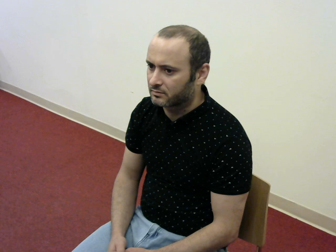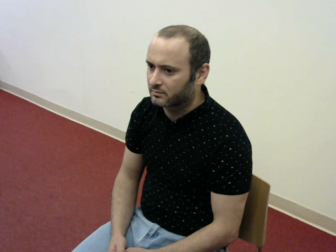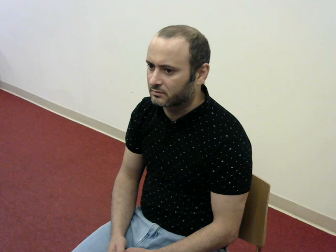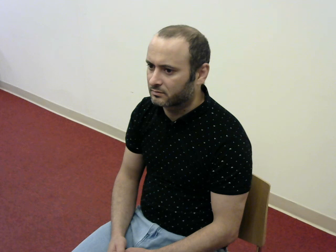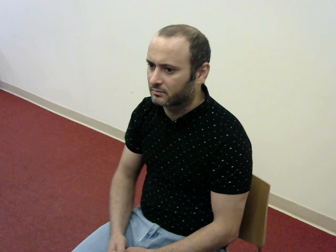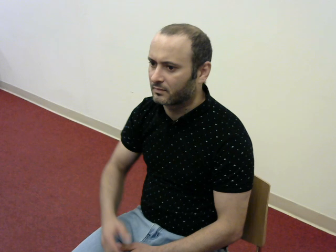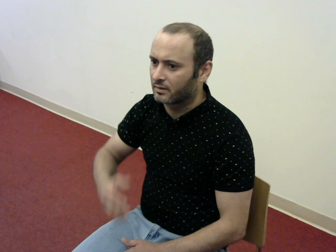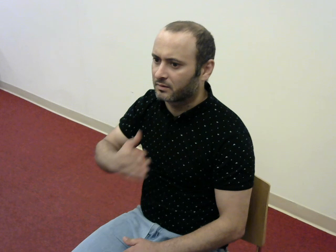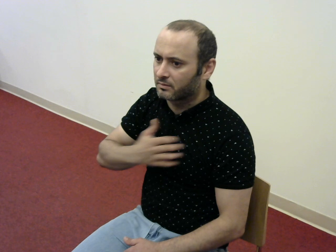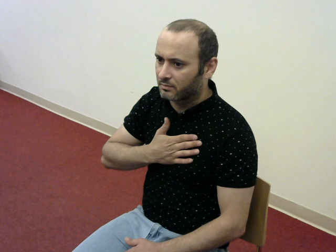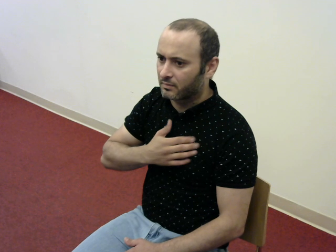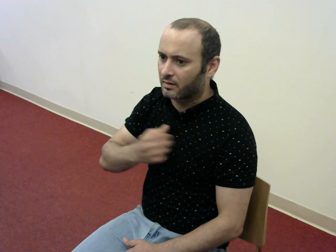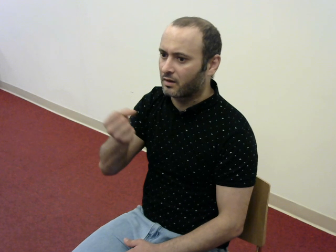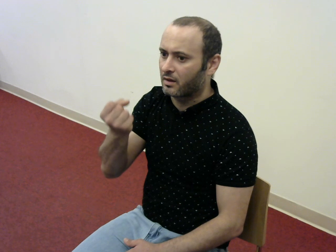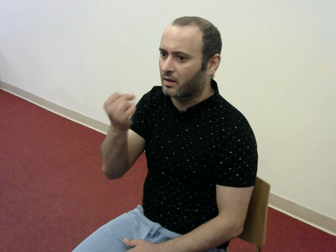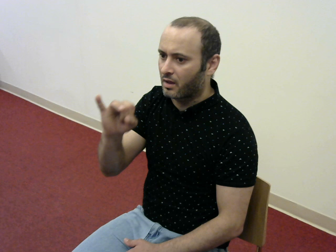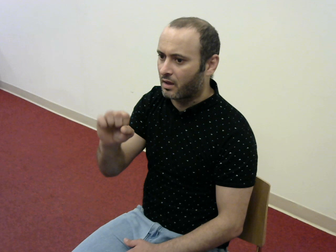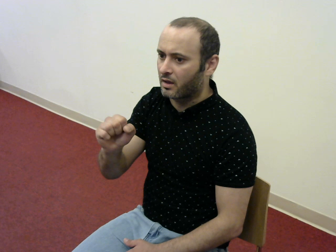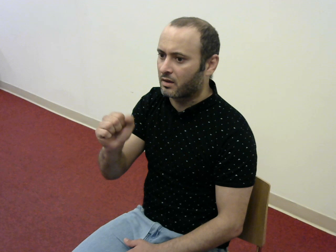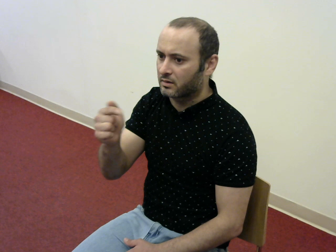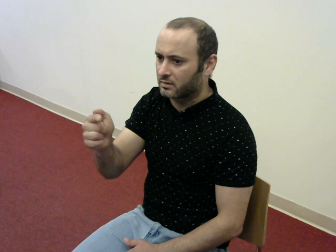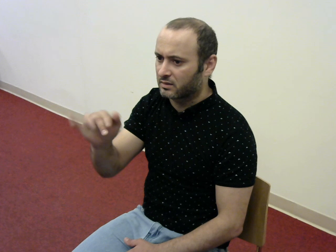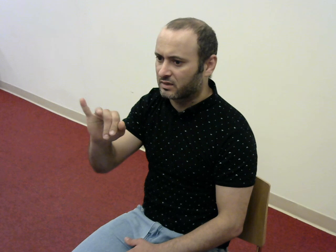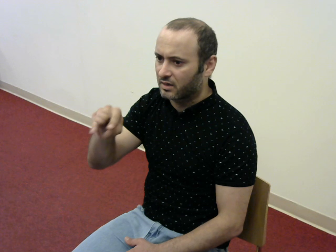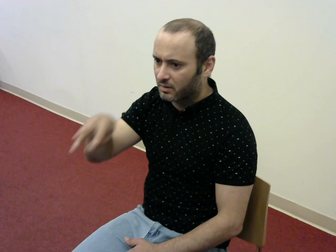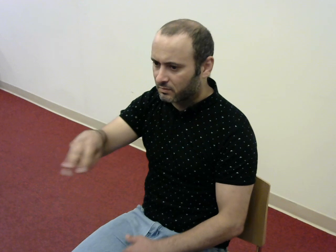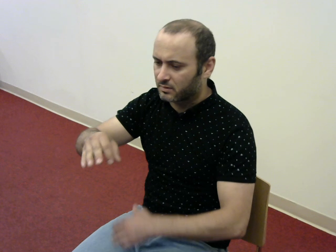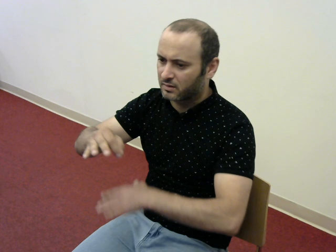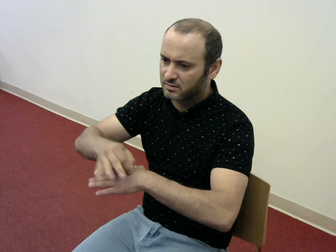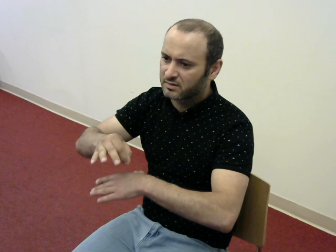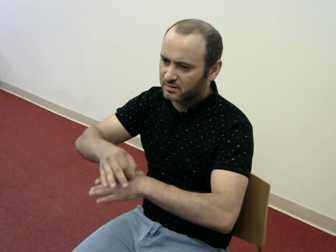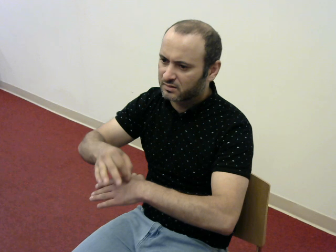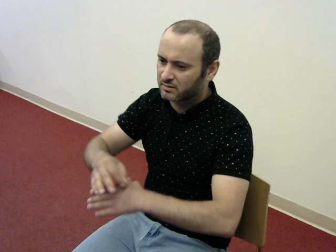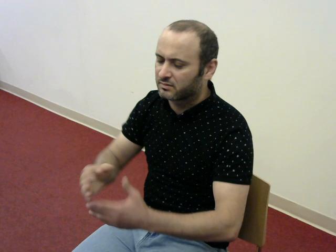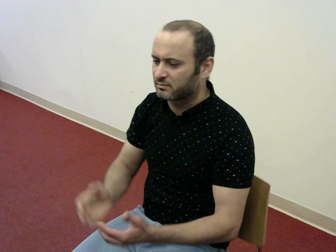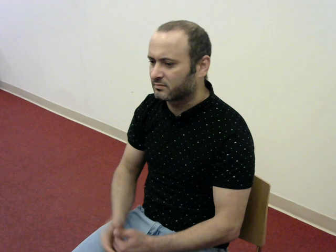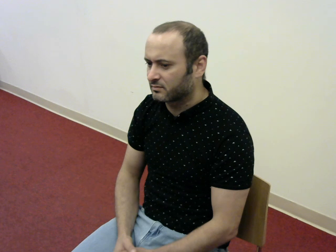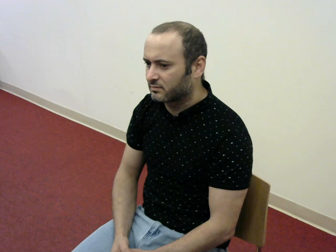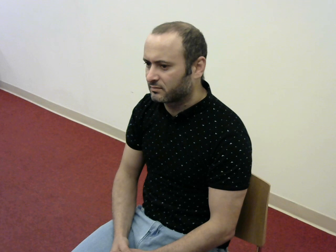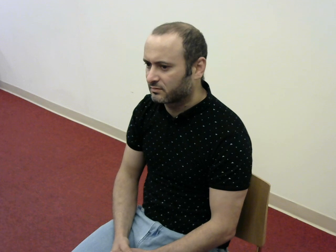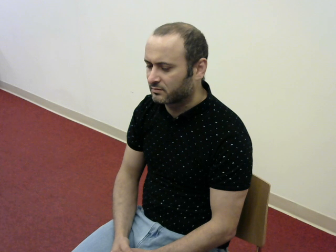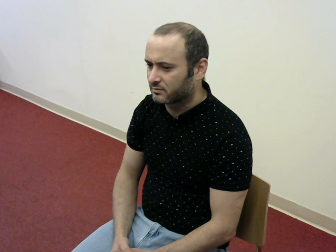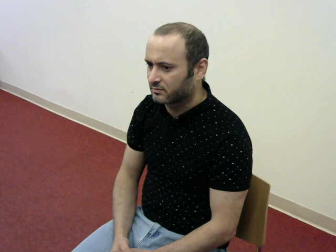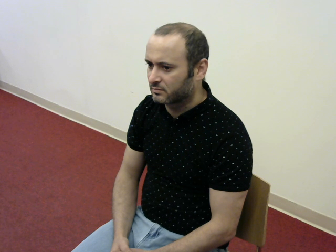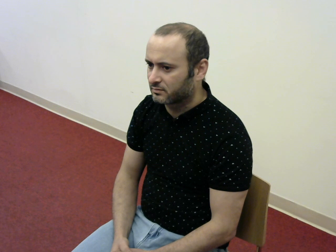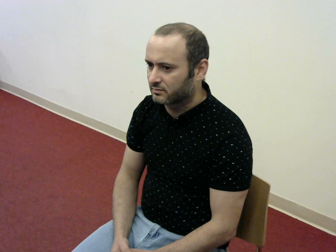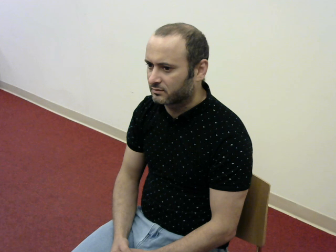Mənim ayağım ağrıyır